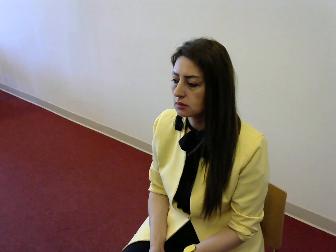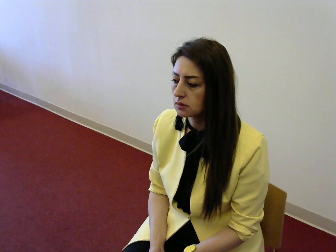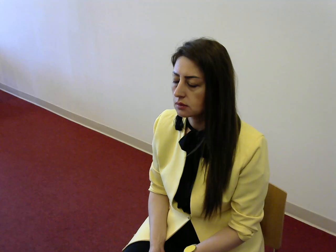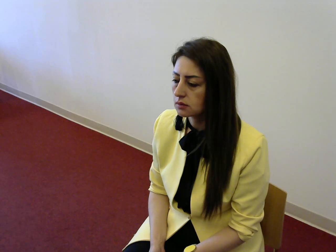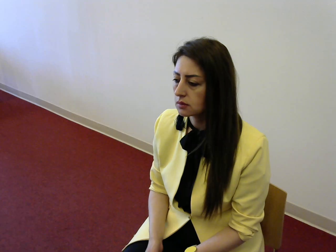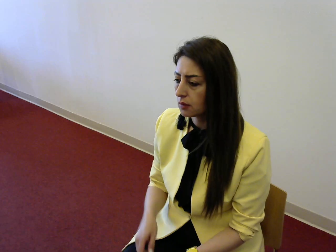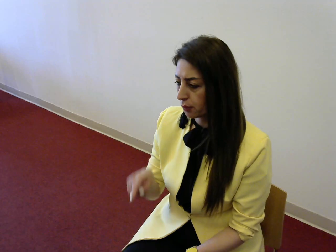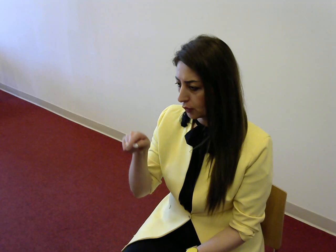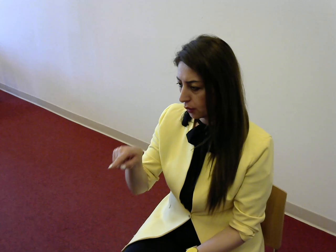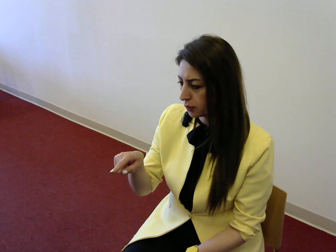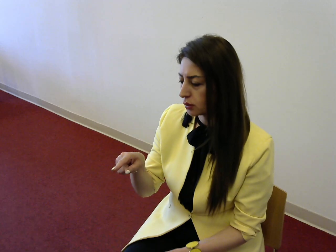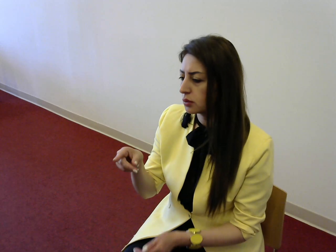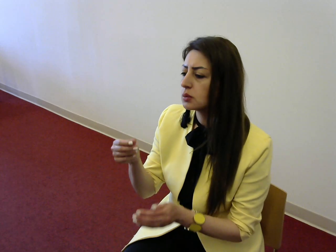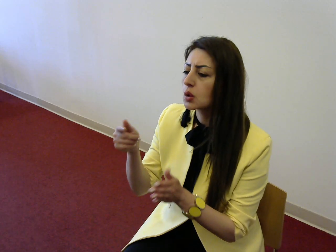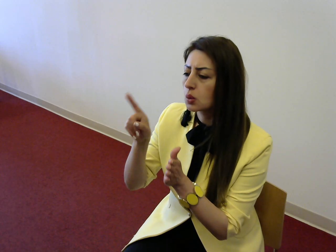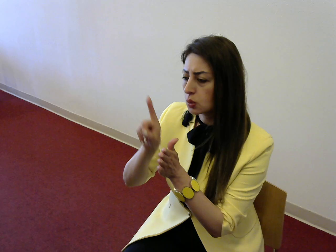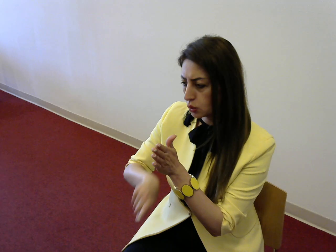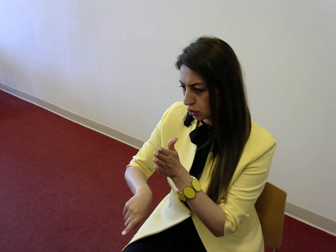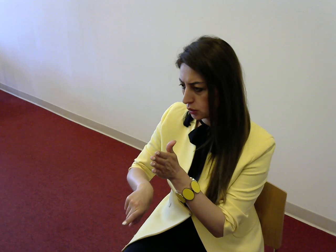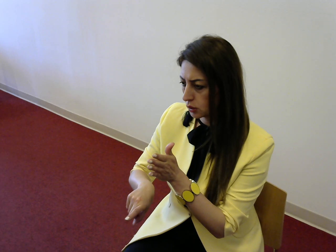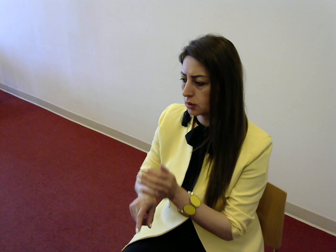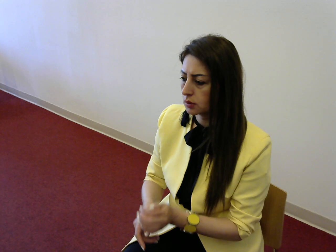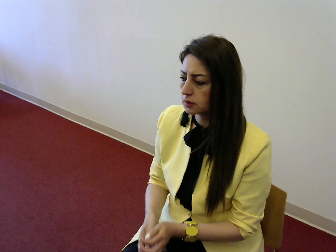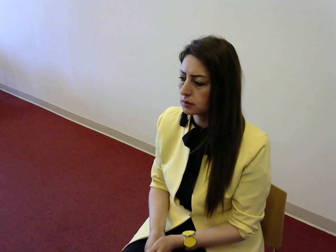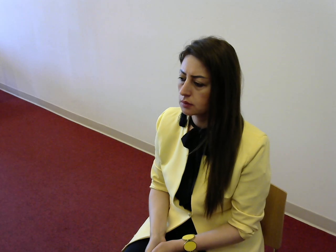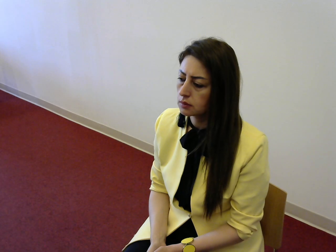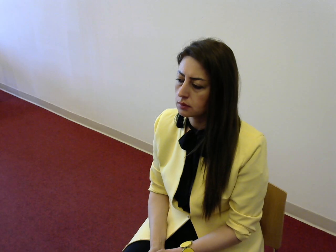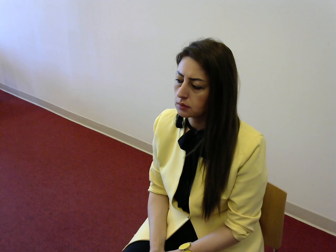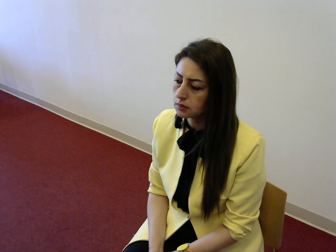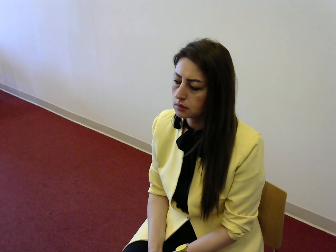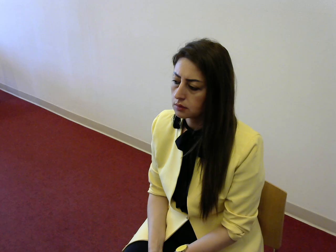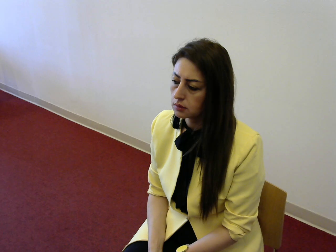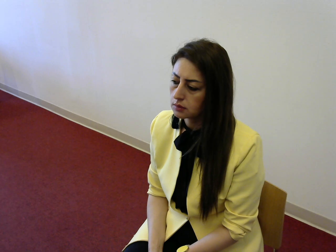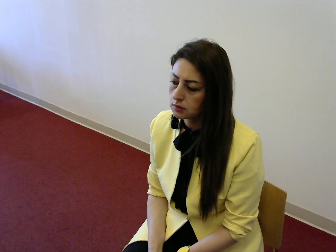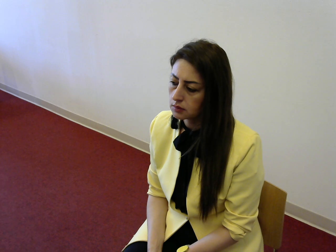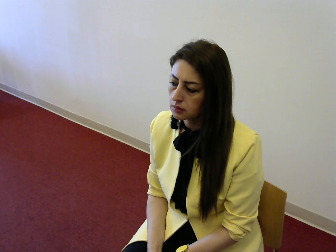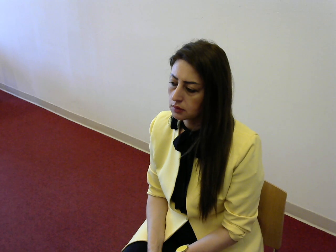Bu ucuzdur